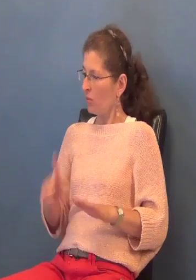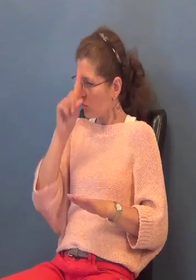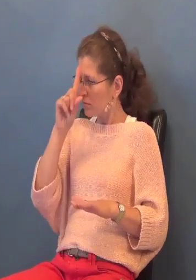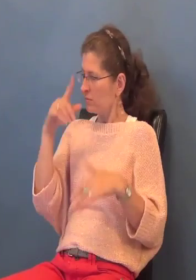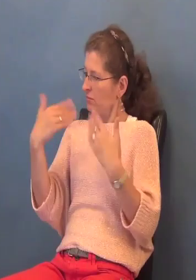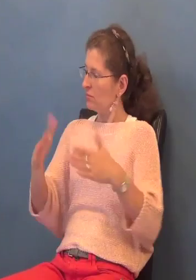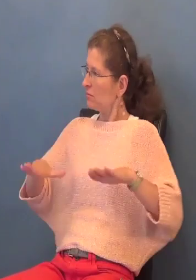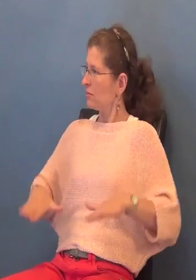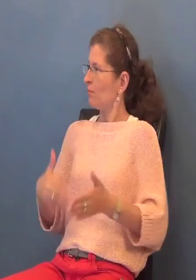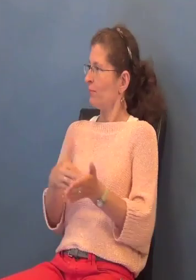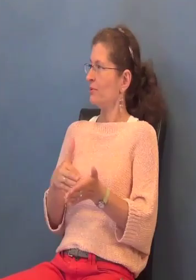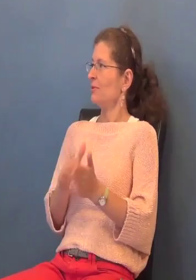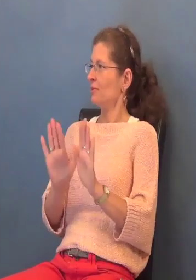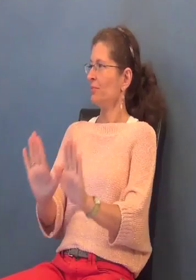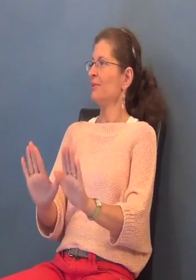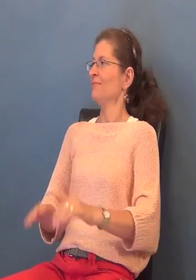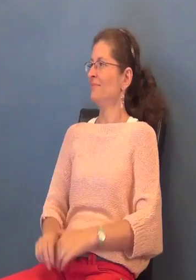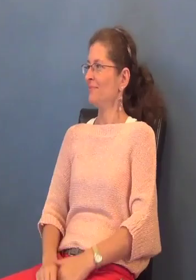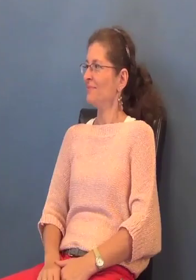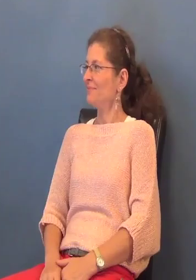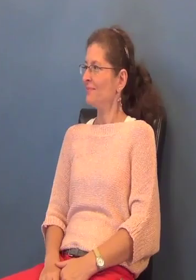Należy udostępnić ludziom do siedzenia, to jest potrzebne.